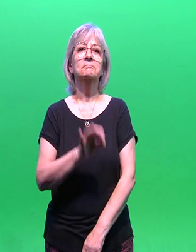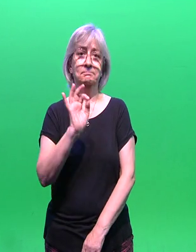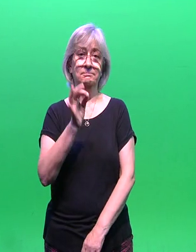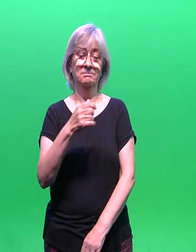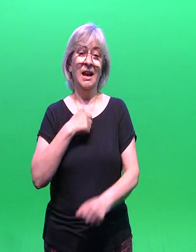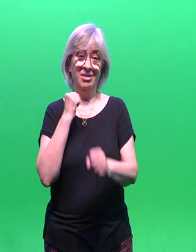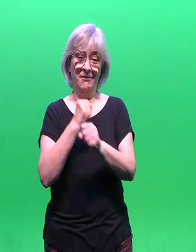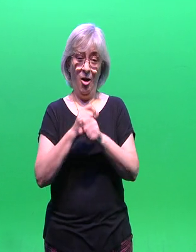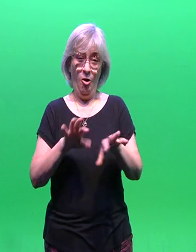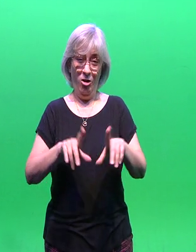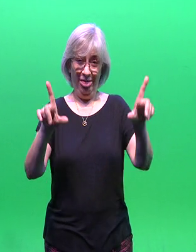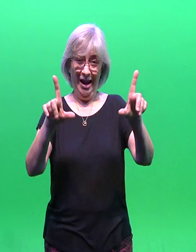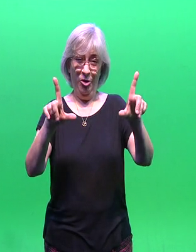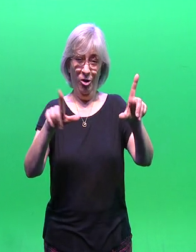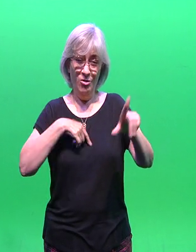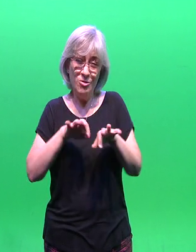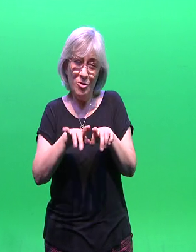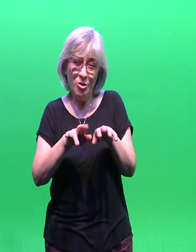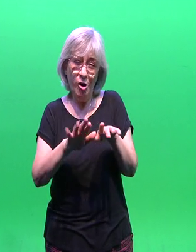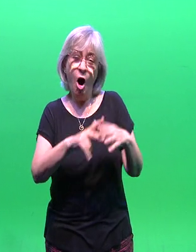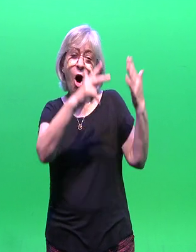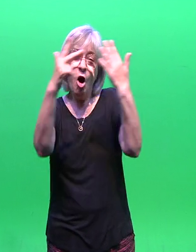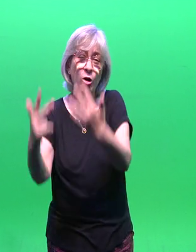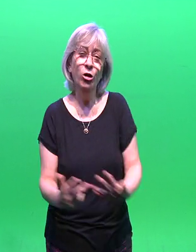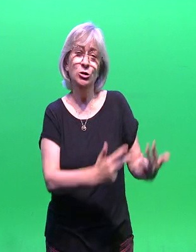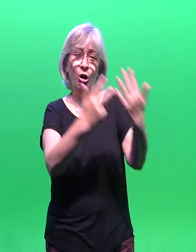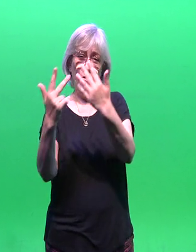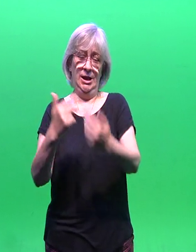Sí, treballo amb l'ordinador vuit hores al dia.